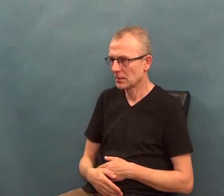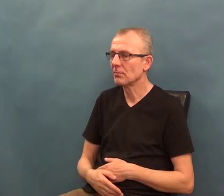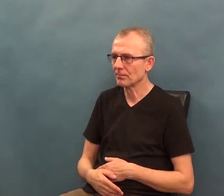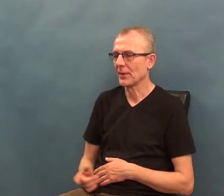Chłopiec odchodzi.